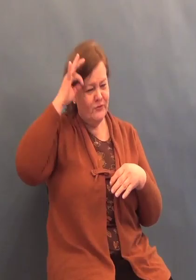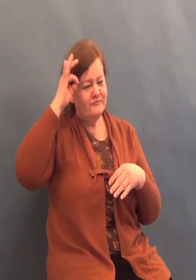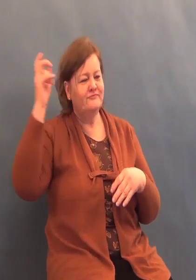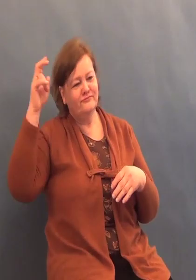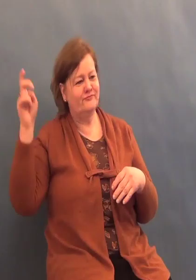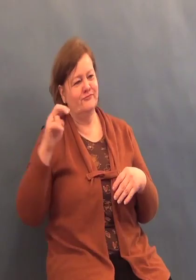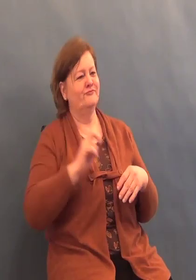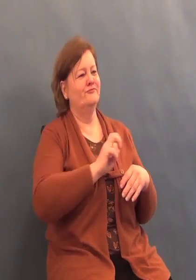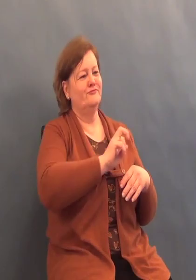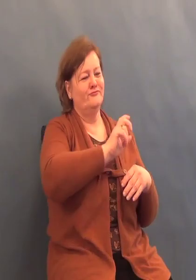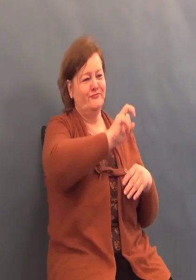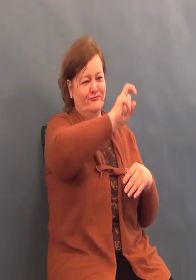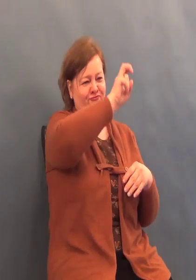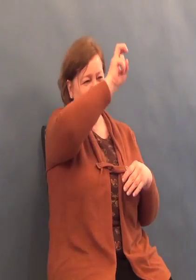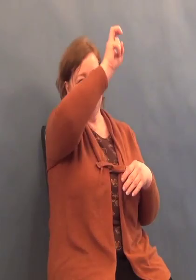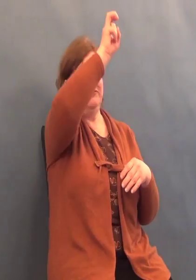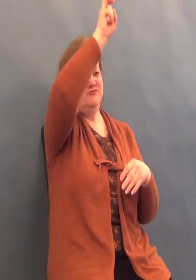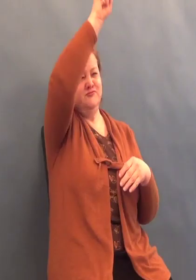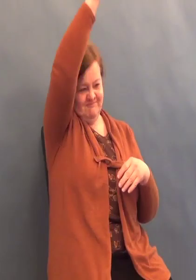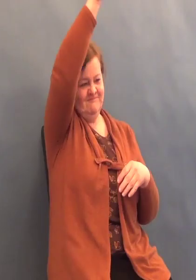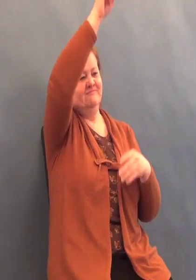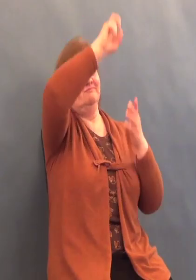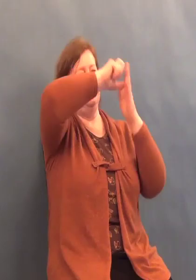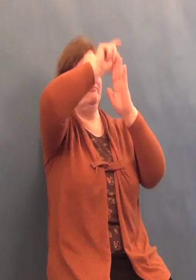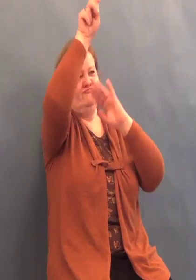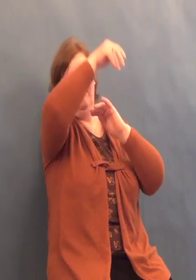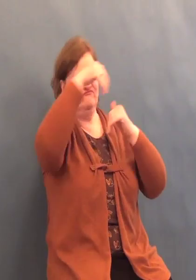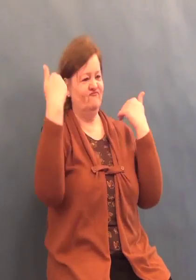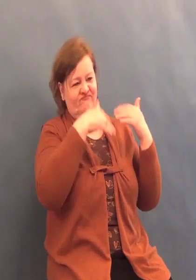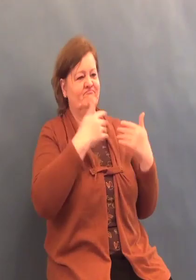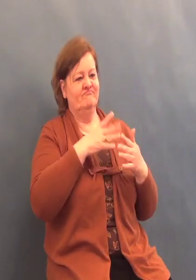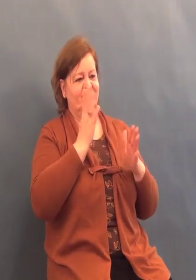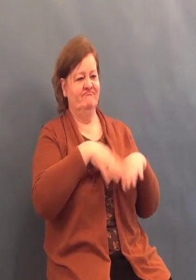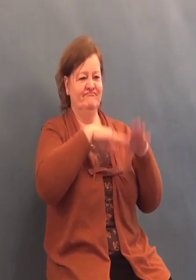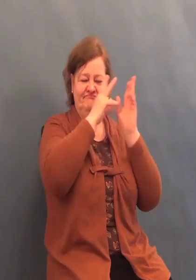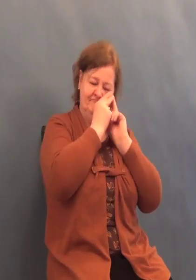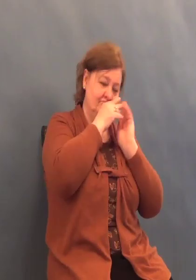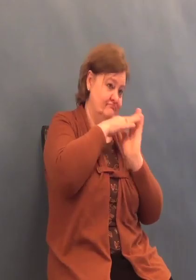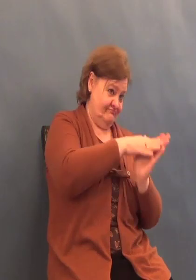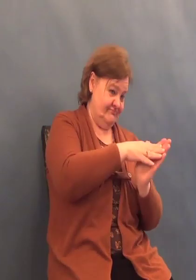Idzie do windy i jedzie w górę, wchodzi do pokoju, rozbiera się i kładzie się spać.